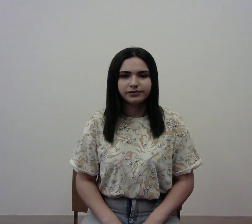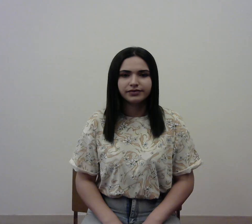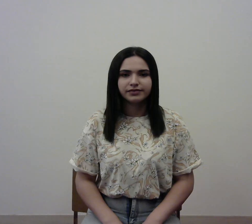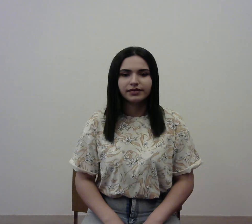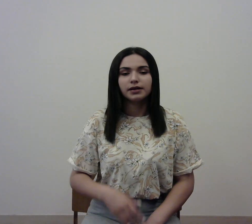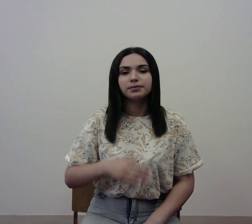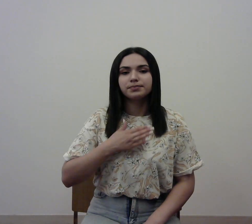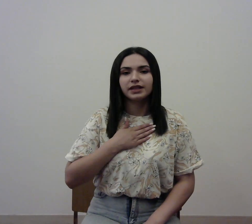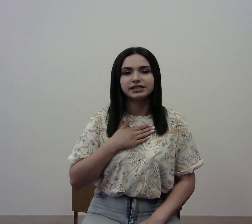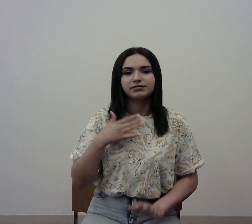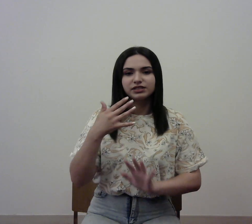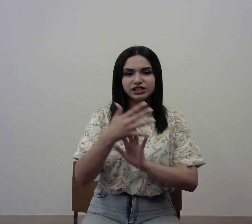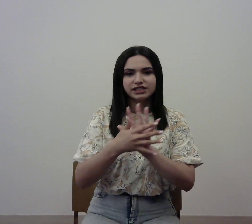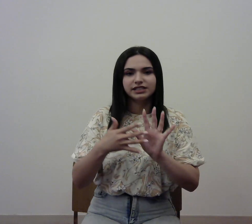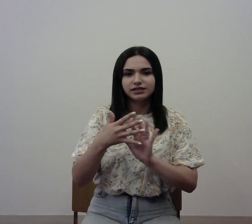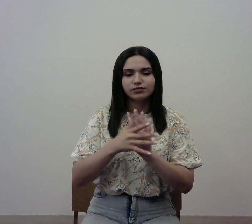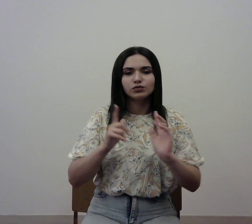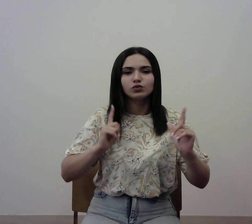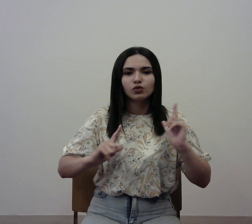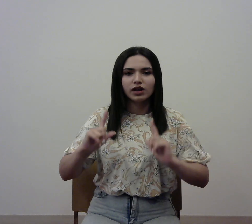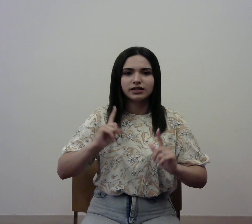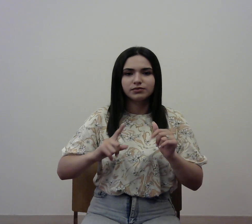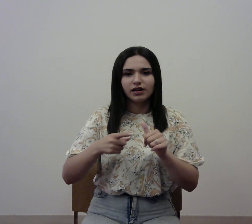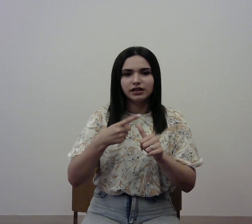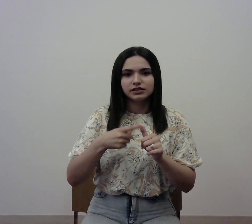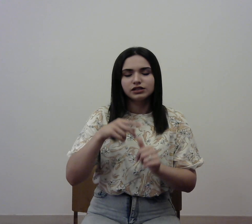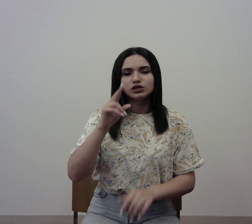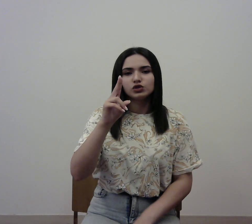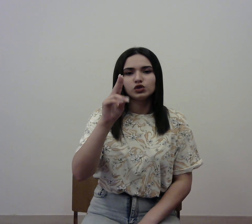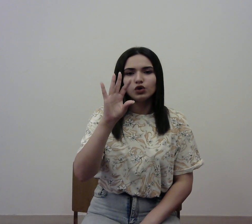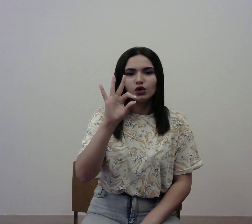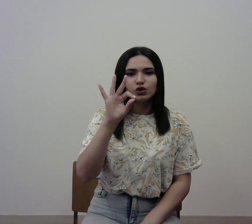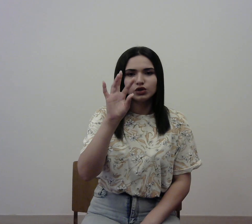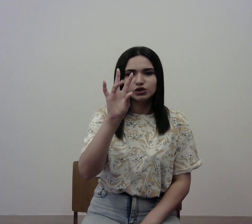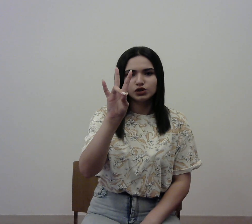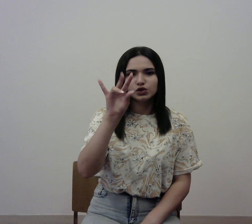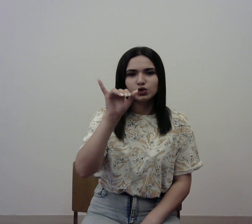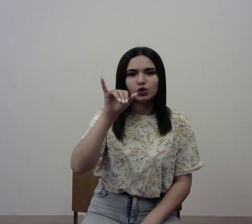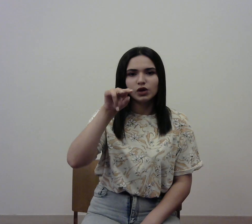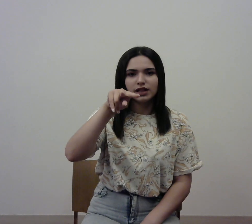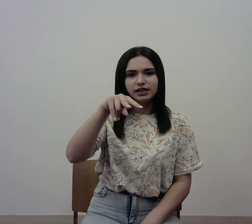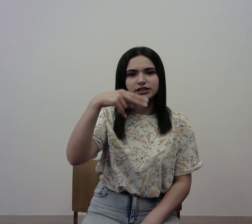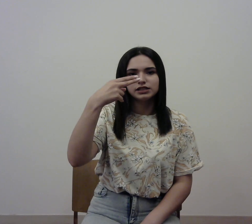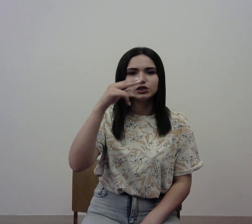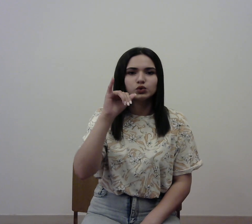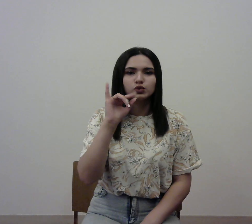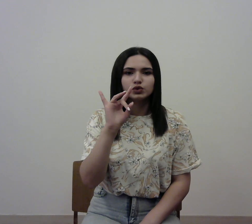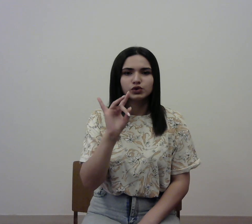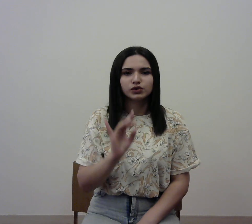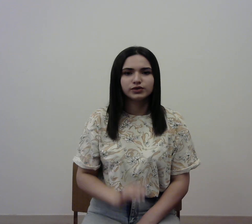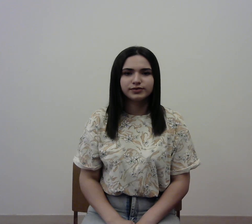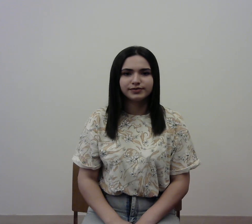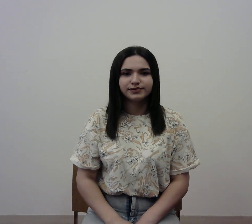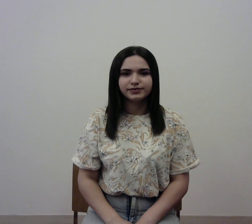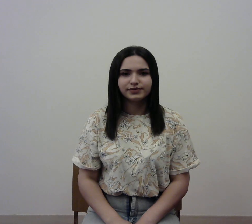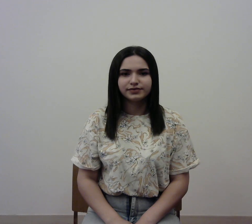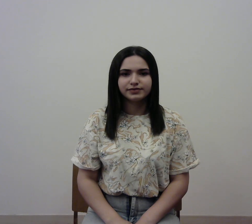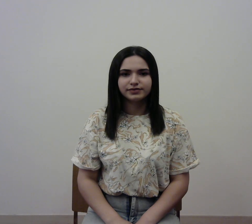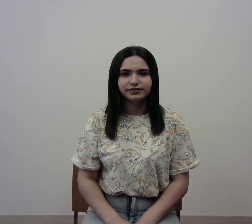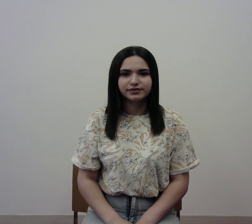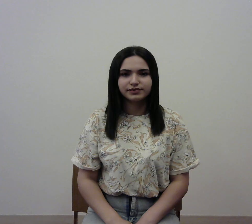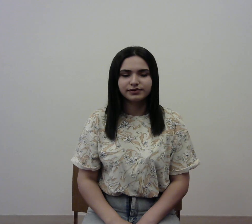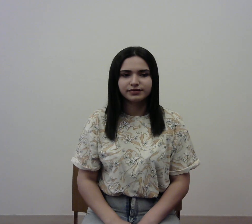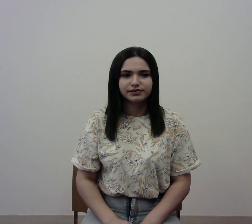Mənim işarə dili müəlliməmin adı Könüldür